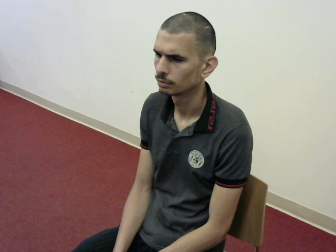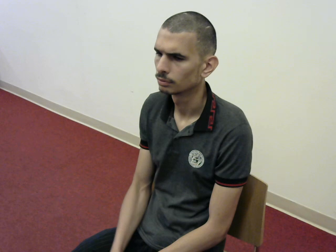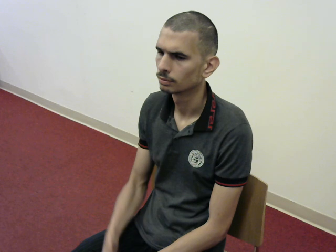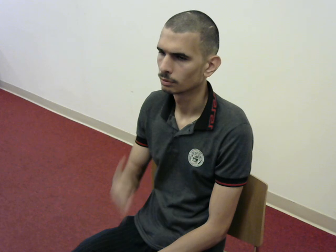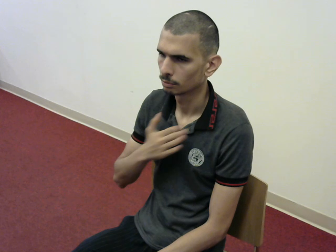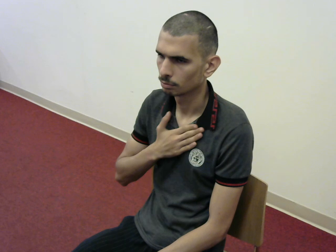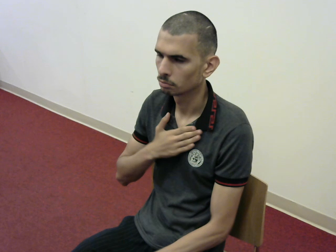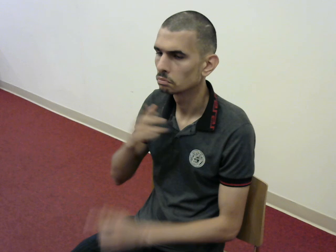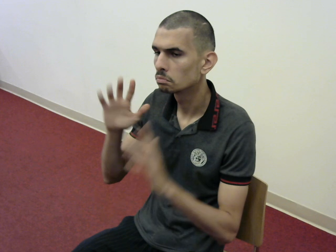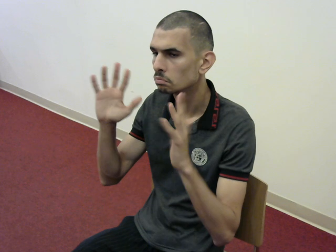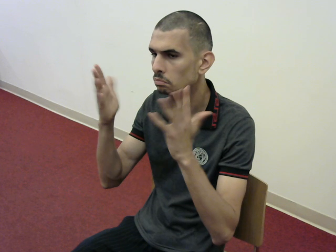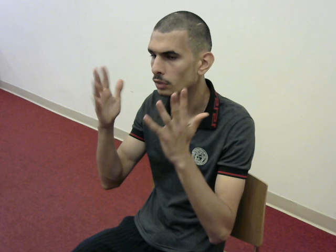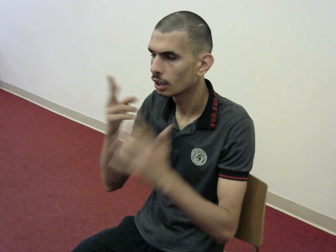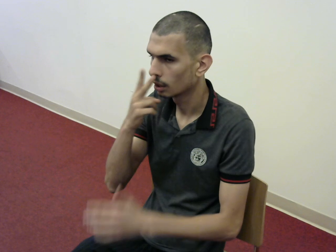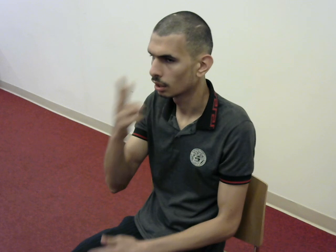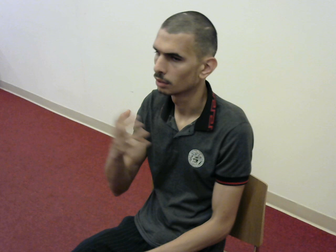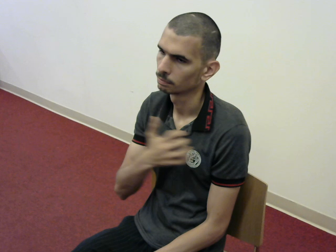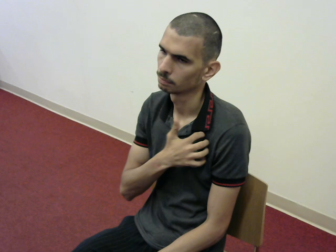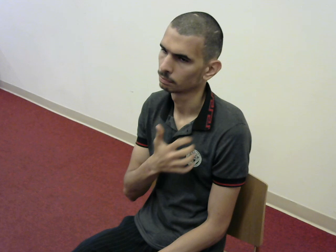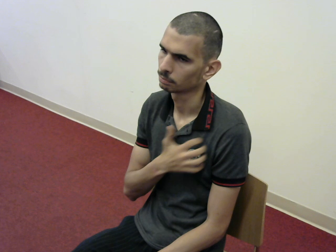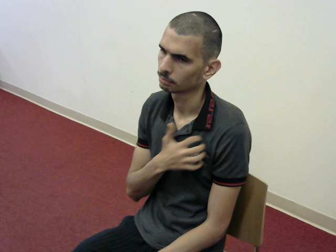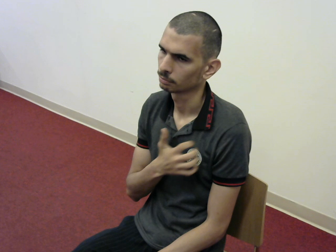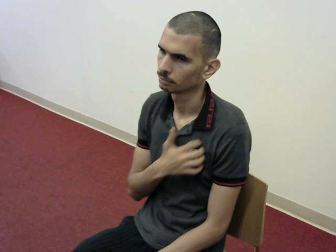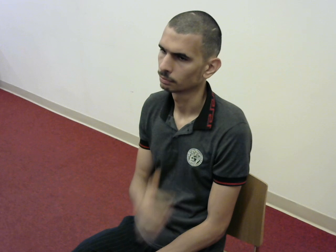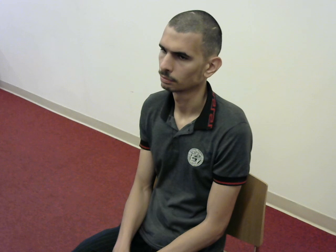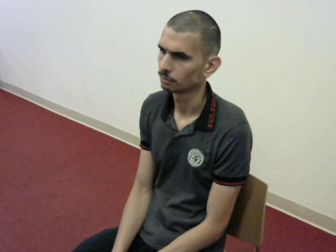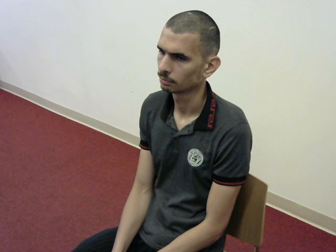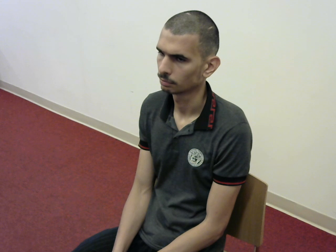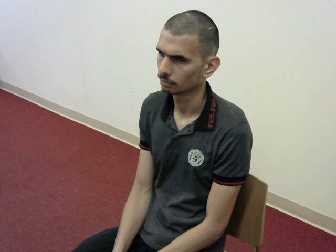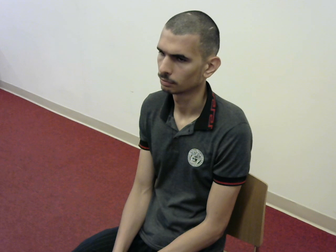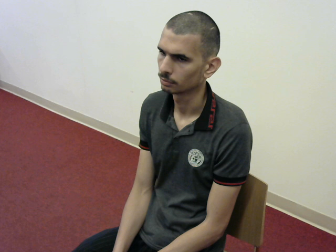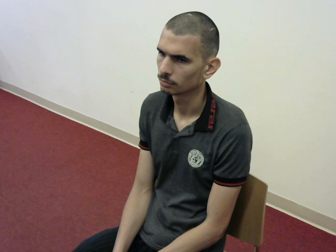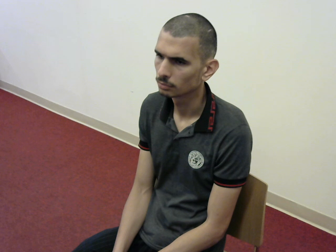Mən xəbərlərə baxmaq istəyirəm